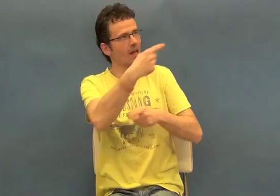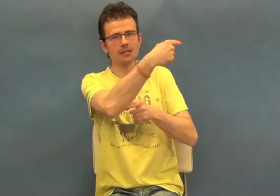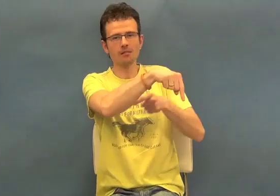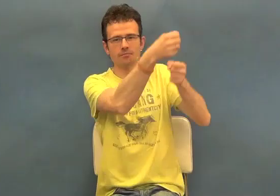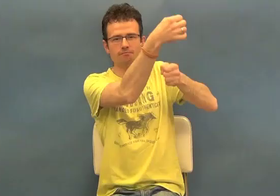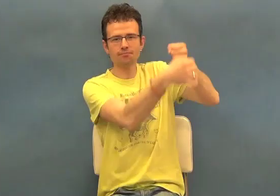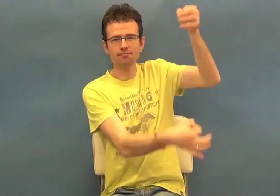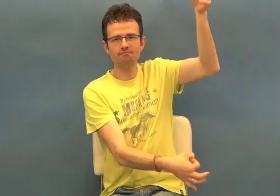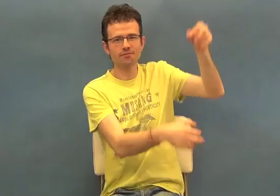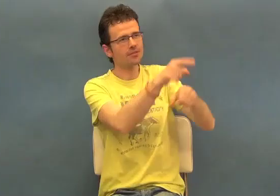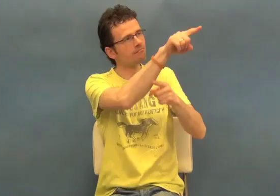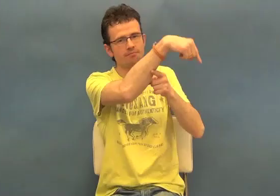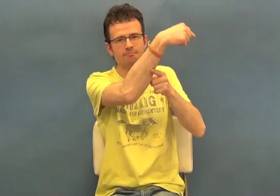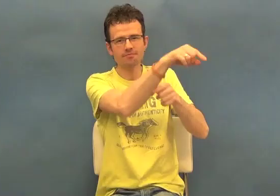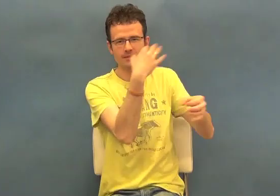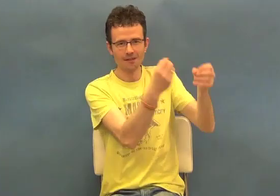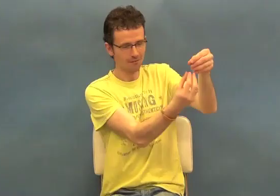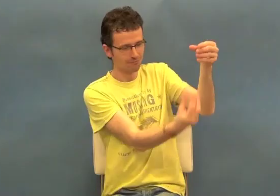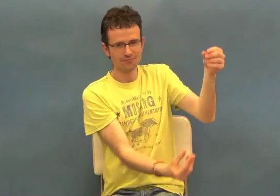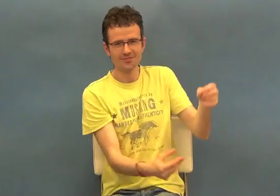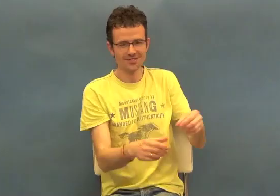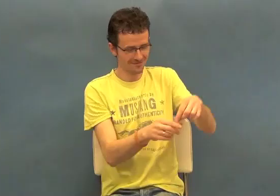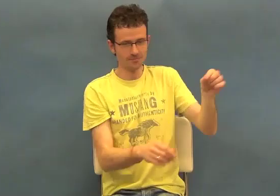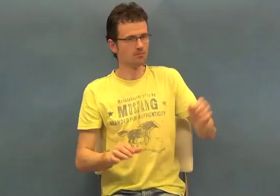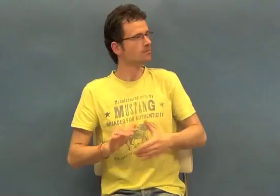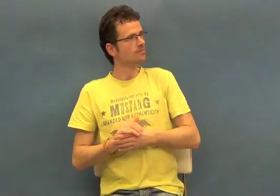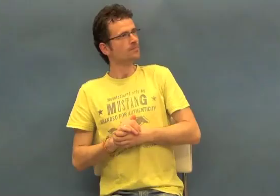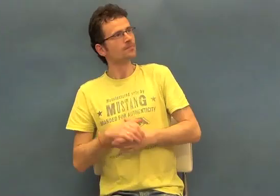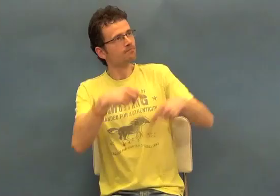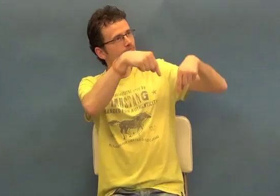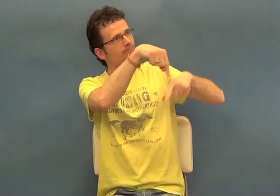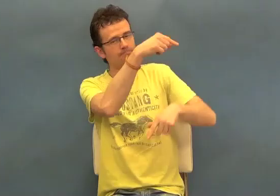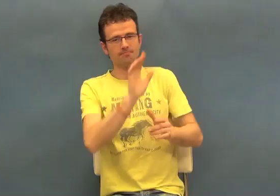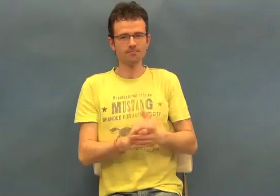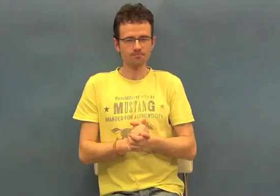Jest taki zegar, jak kiedyś były, z obciążnikami na łańcuchu.